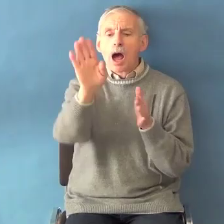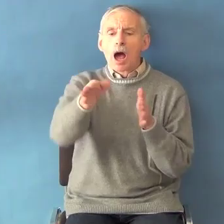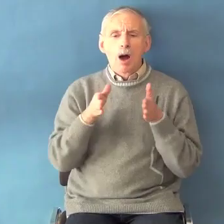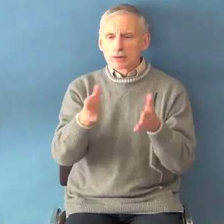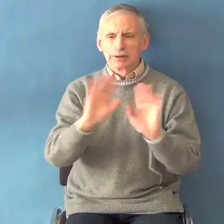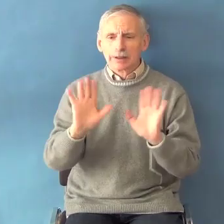Nie na drodze.